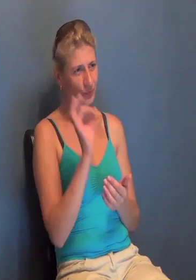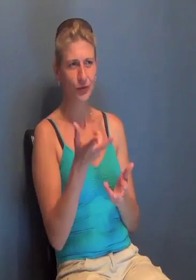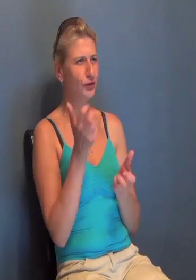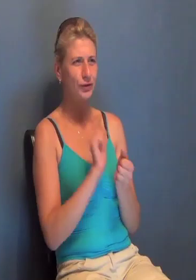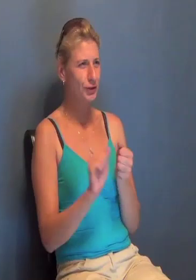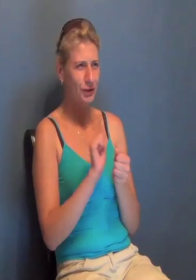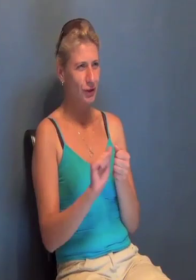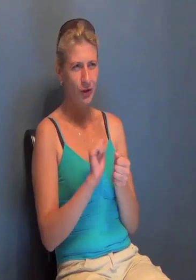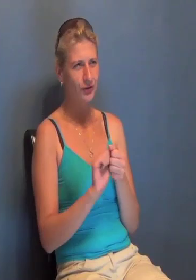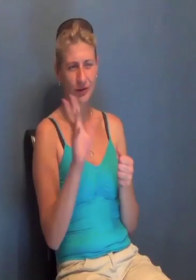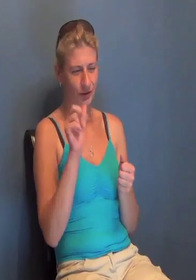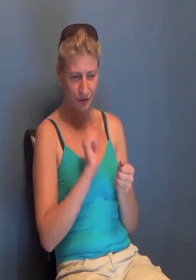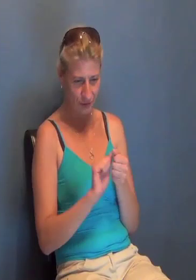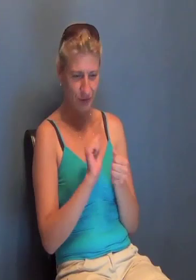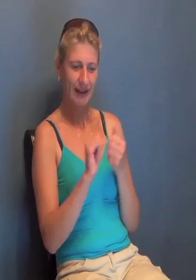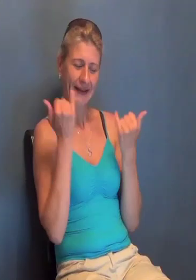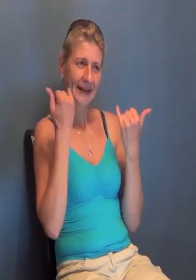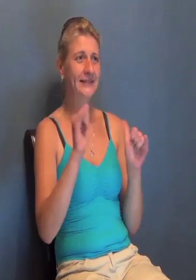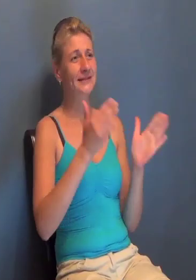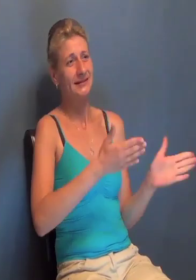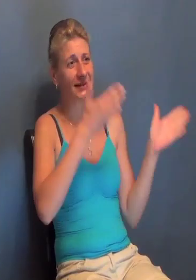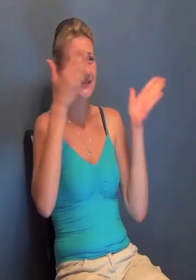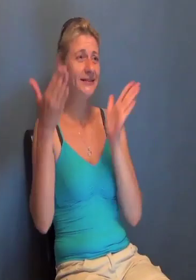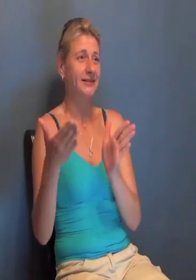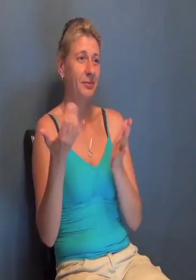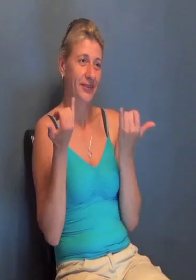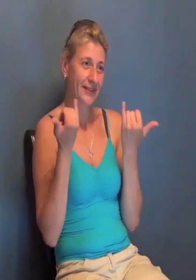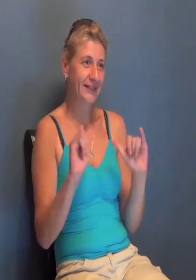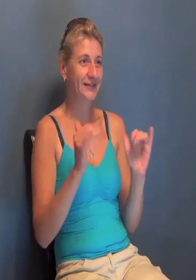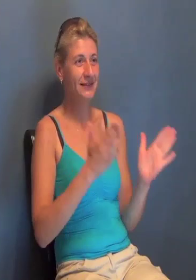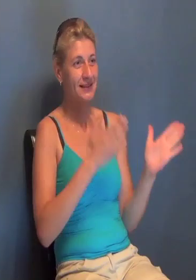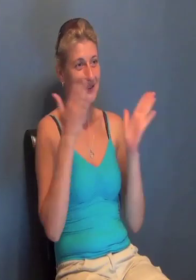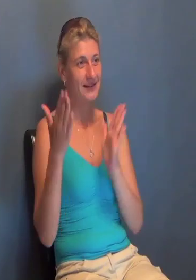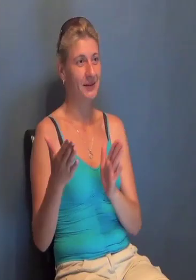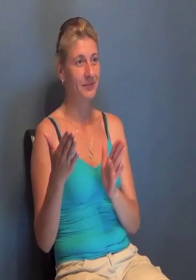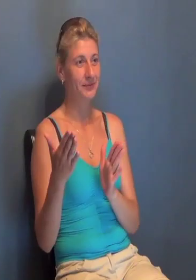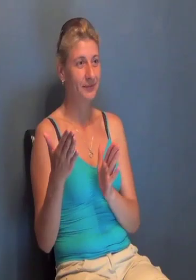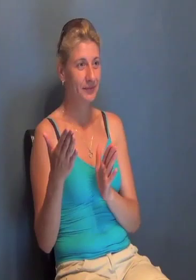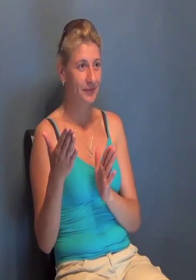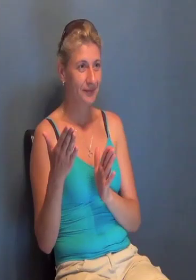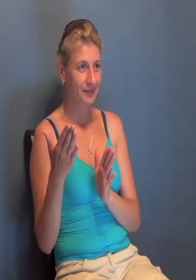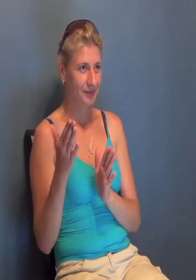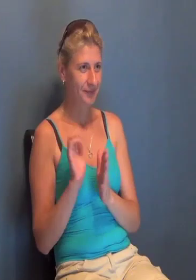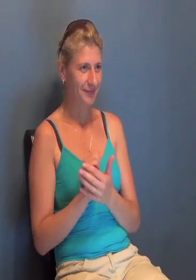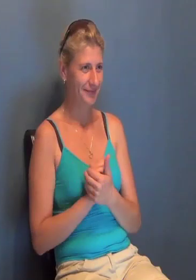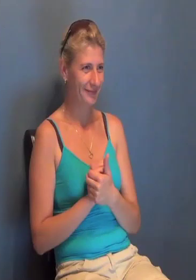Dobrze, nie szkodzi, nie szkodzi. innym razem, innym razem.